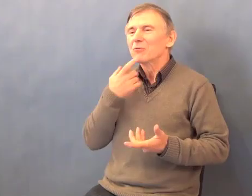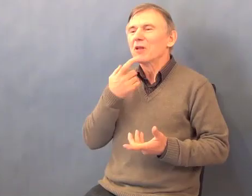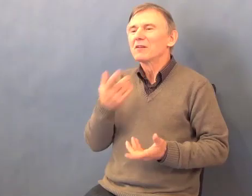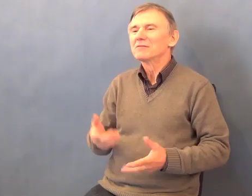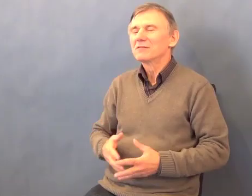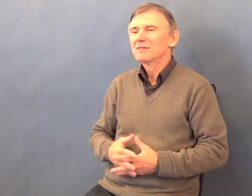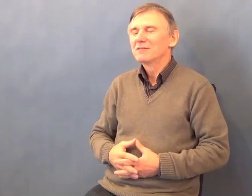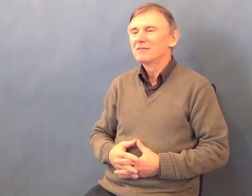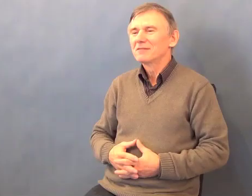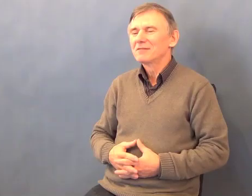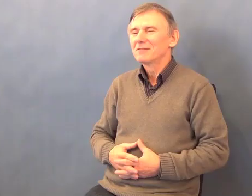No ale co to jest ?